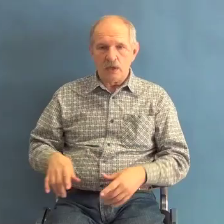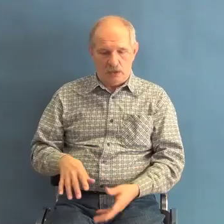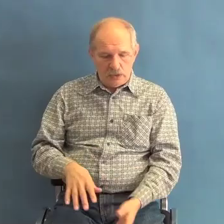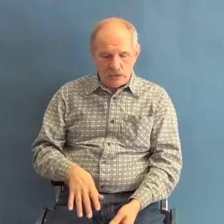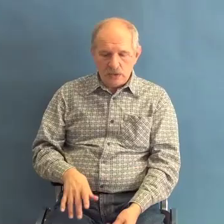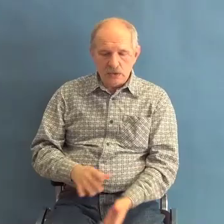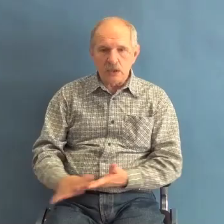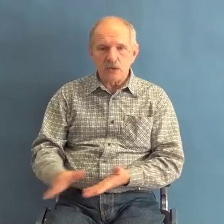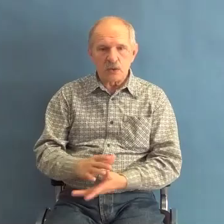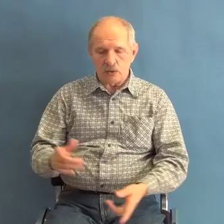Podłoga jest śliska.